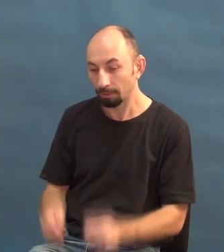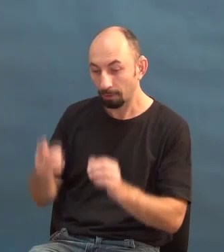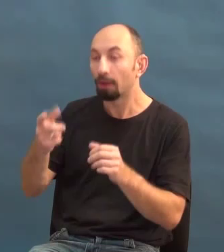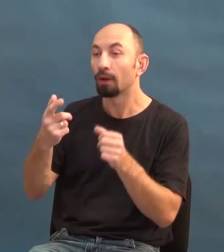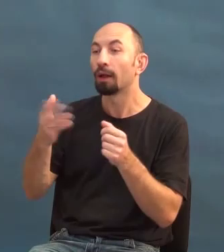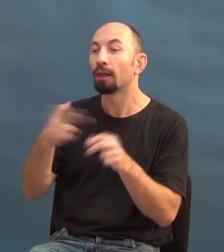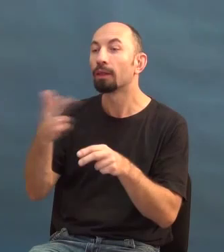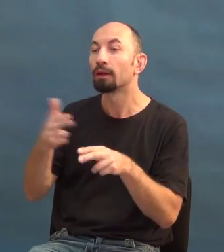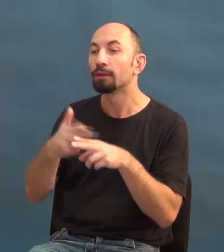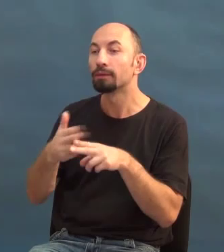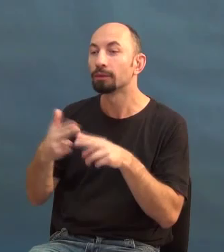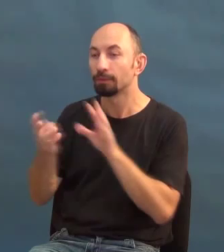Kiedy?